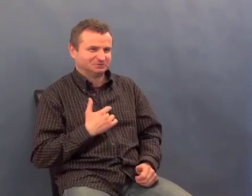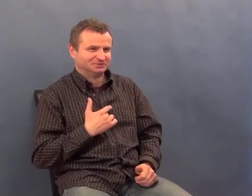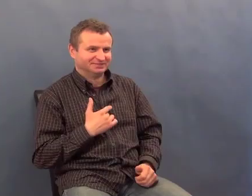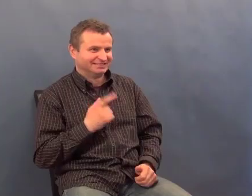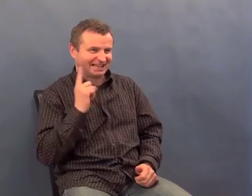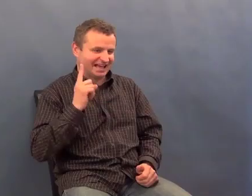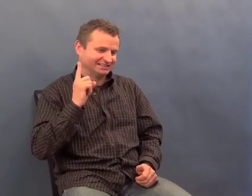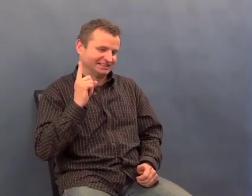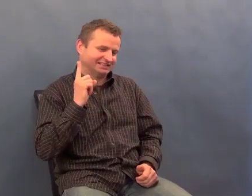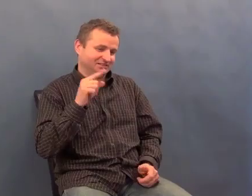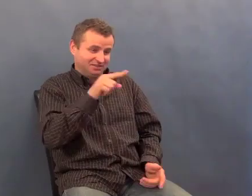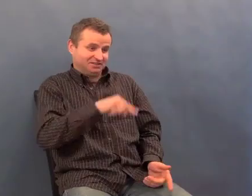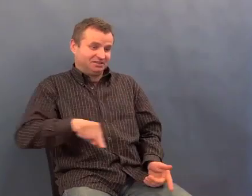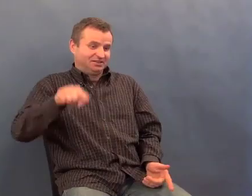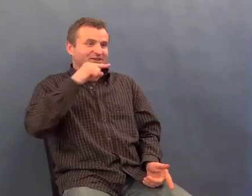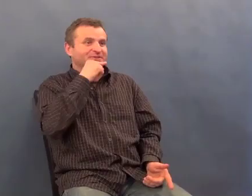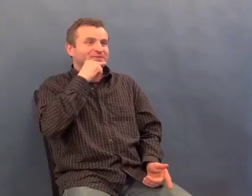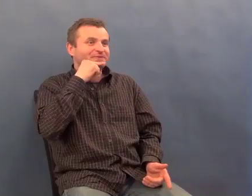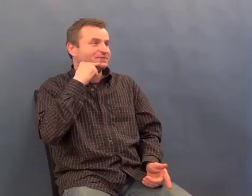Zakaz, bo to okrągły i czerwony znak.